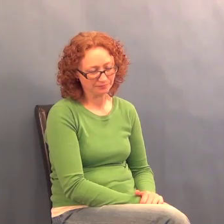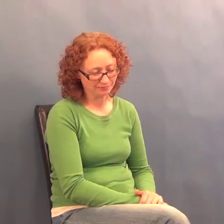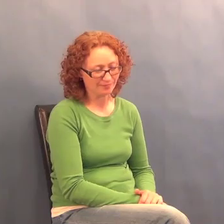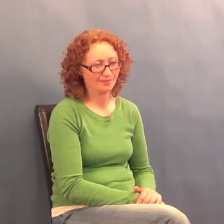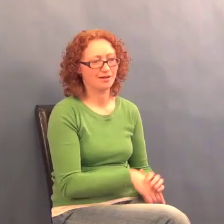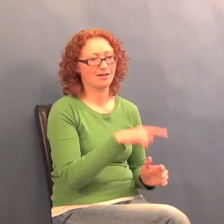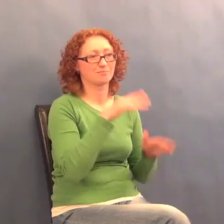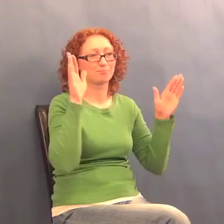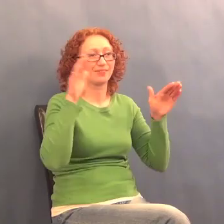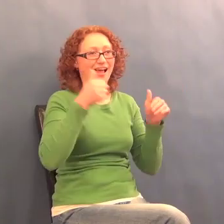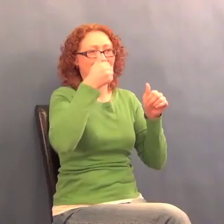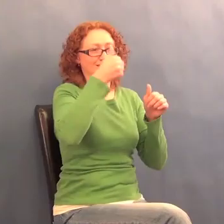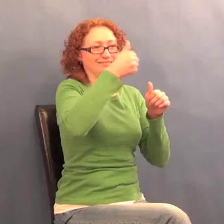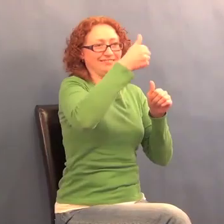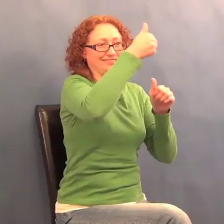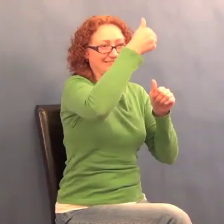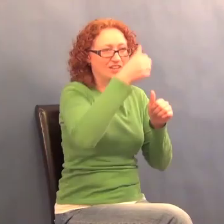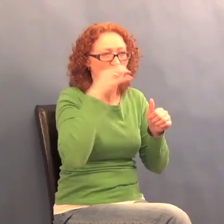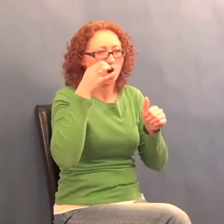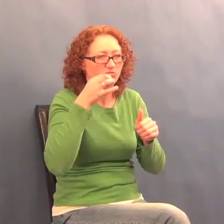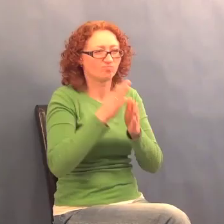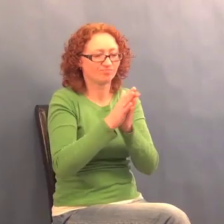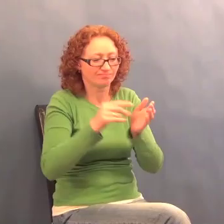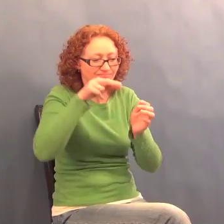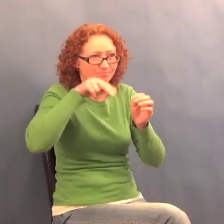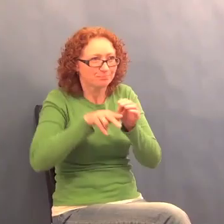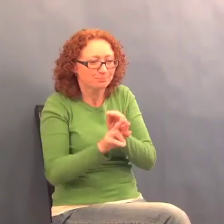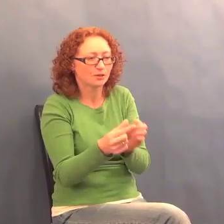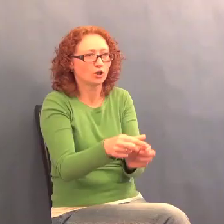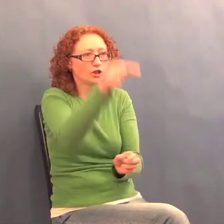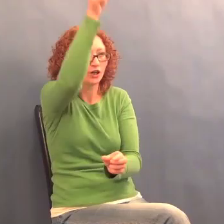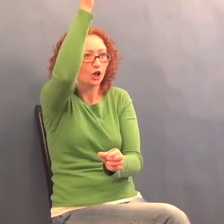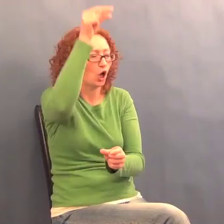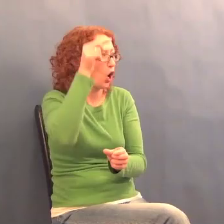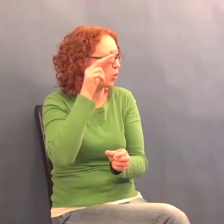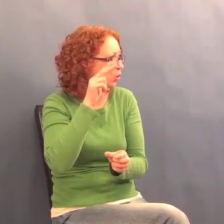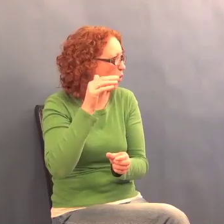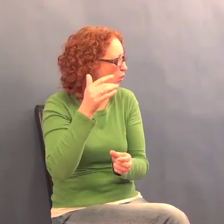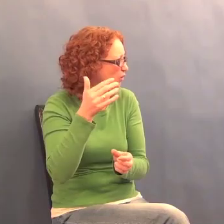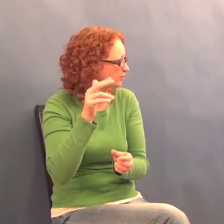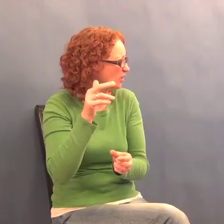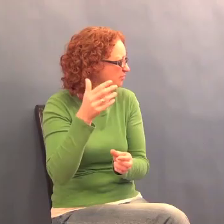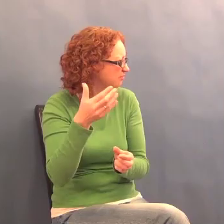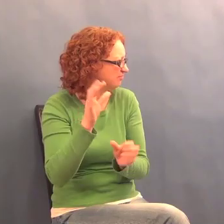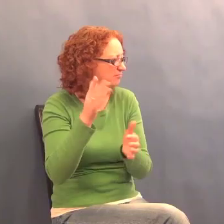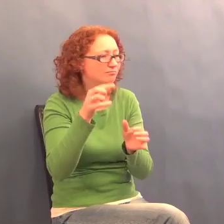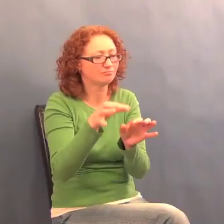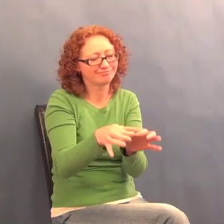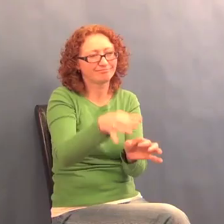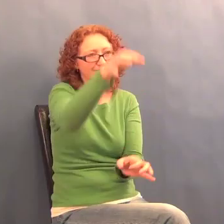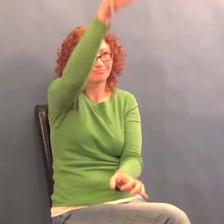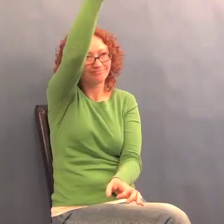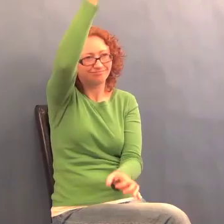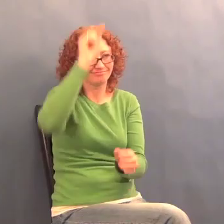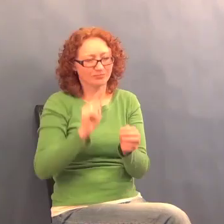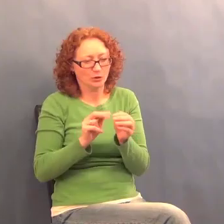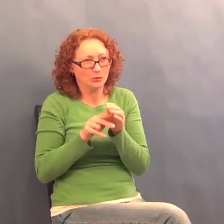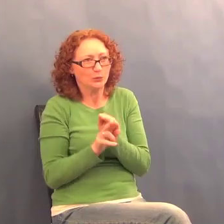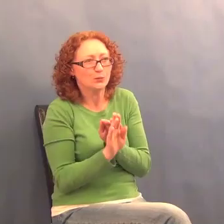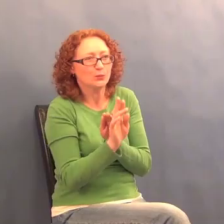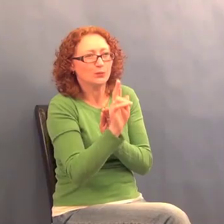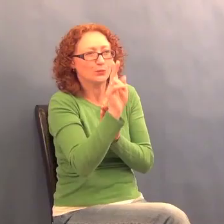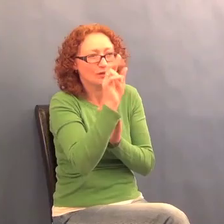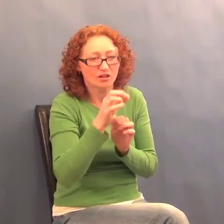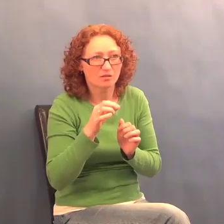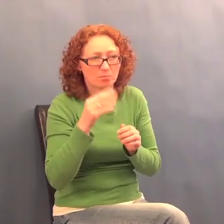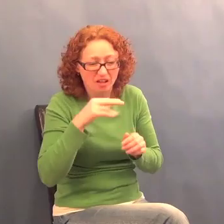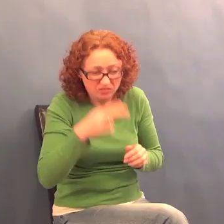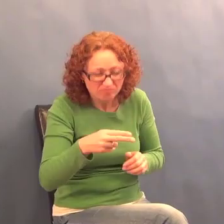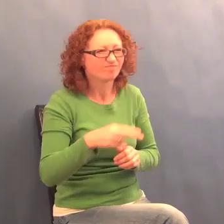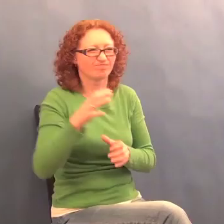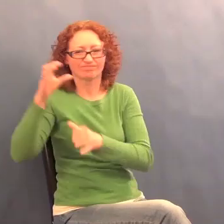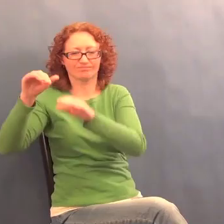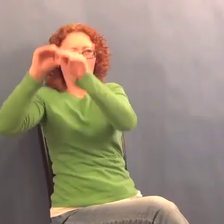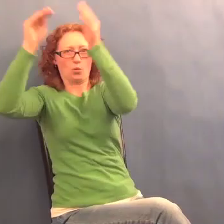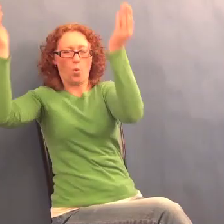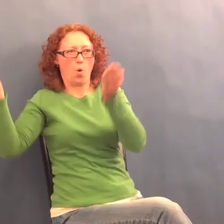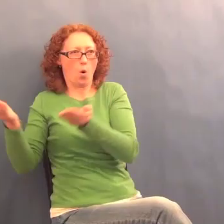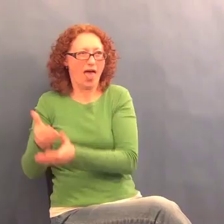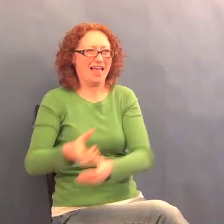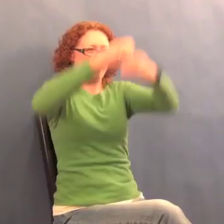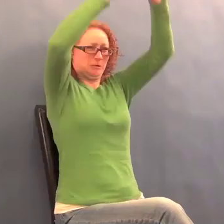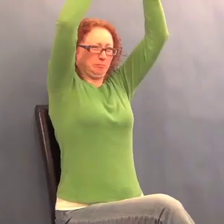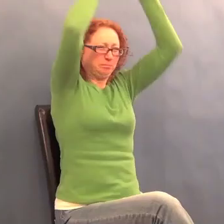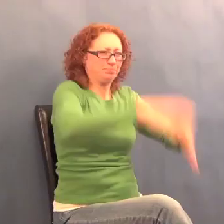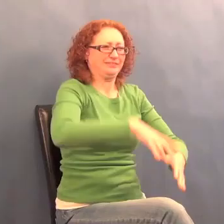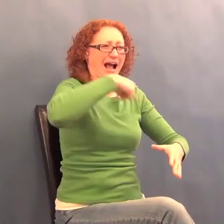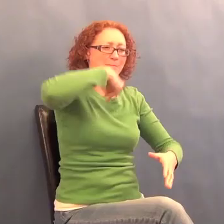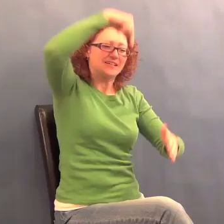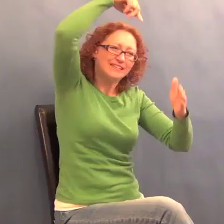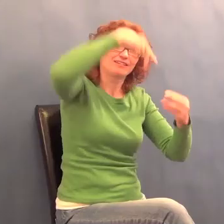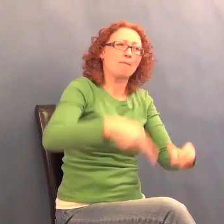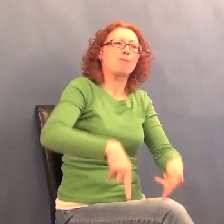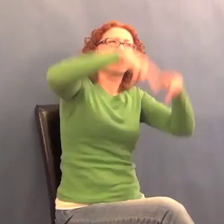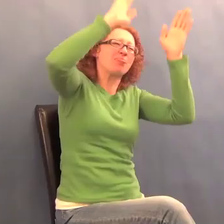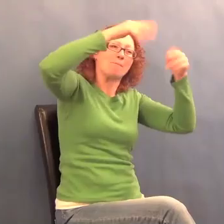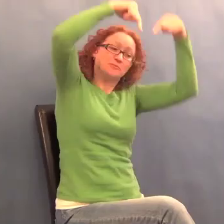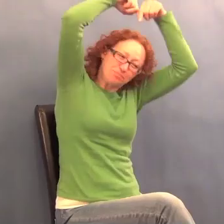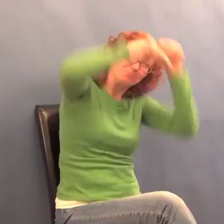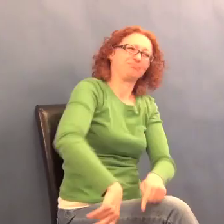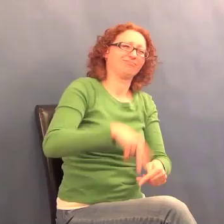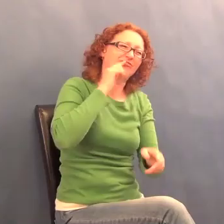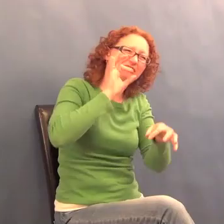Ptak sobie idzie, a kot wchodzi na rynnę i wspina się na górę, ptaszek zauważa, że kot się wspina i, zezłoszczony, rzuca w niego wielką kulę, aby kot nie mógł dalej się wspinać.